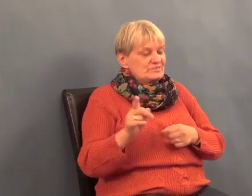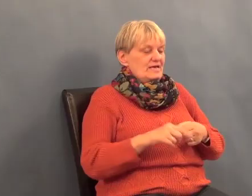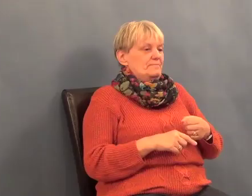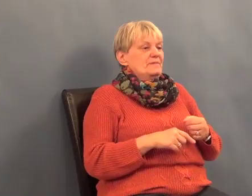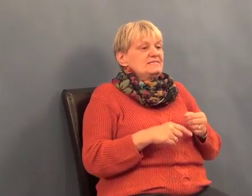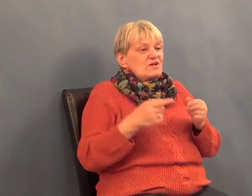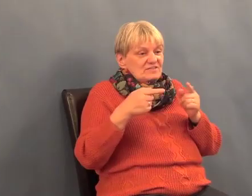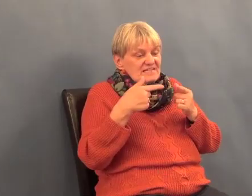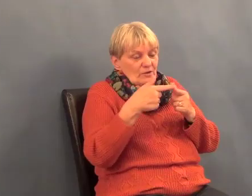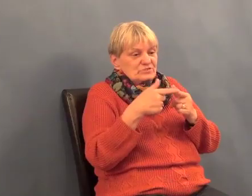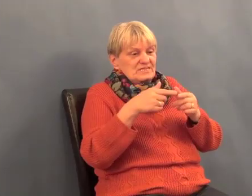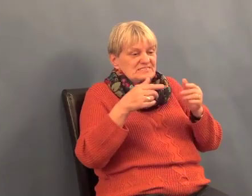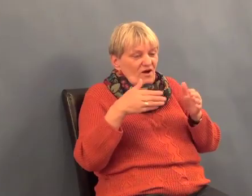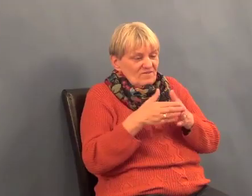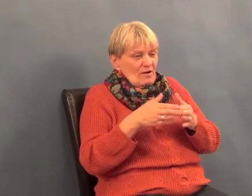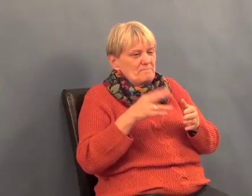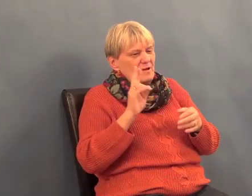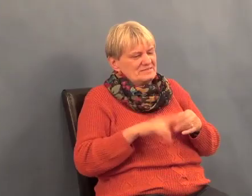Schował się w kącie, a policjant mu darował.